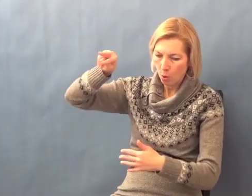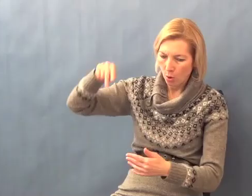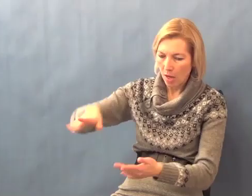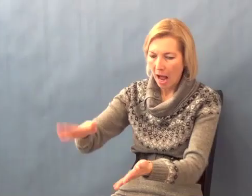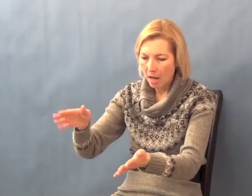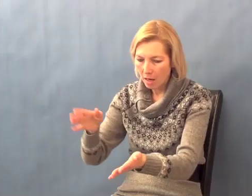Upadać.